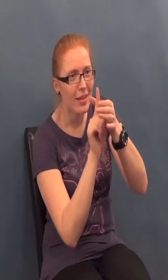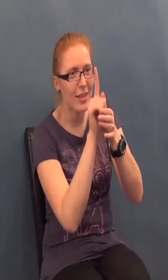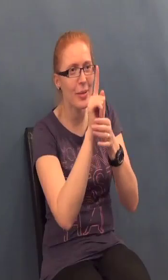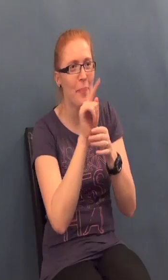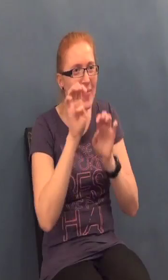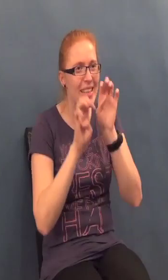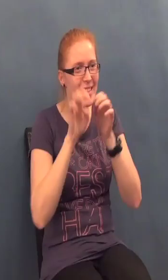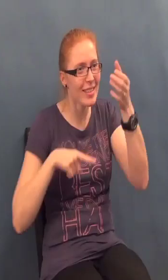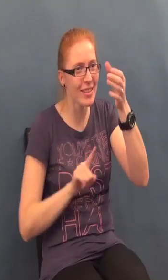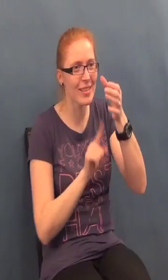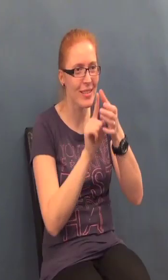Więc wspina się w tej rurze.